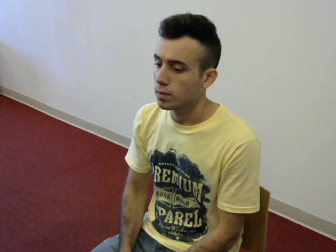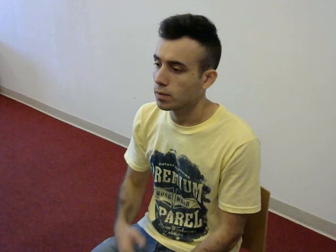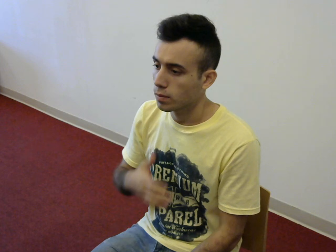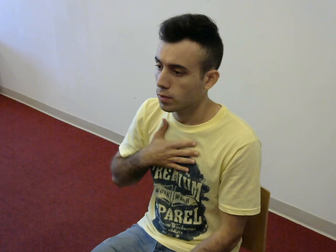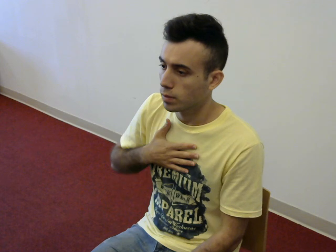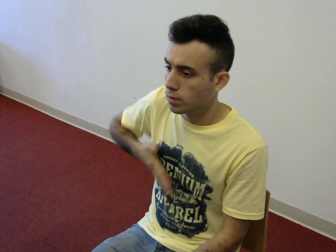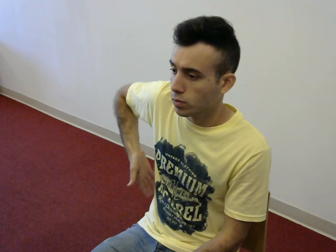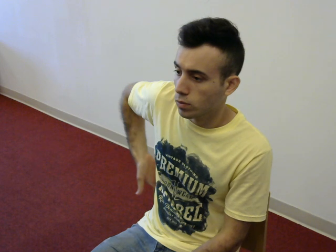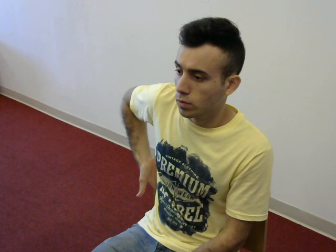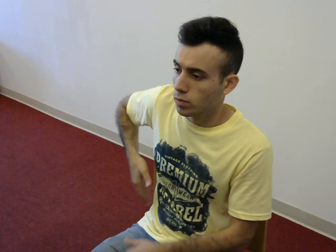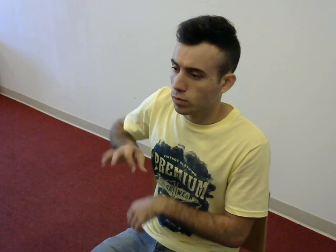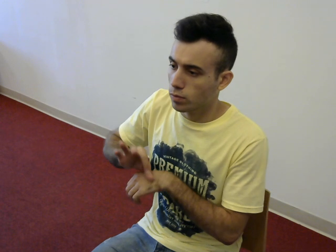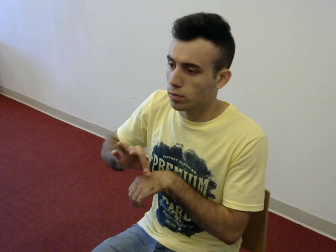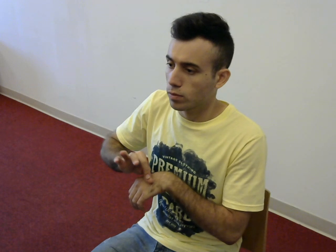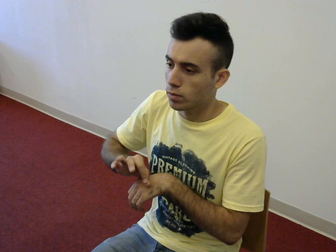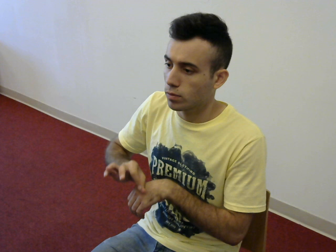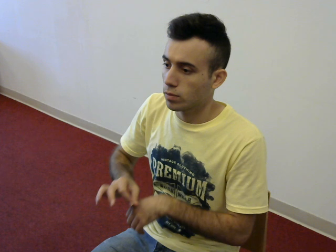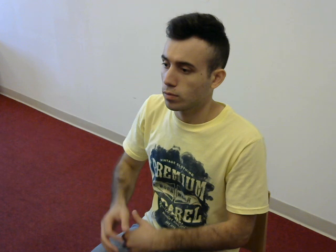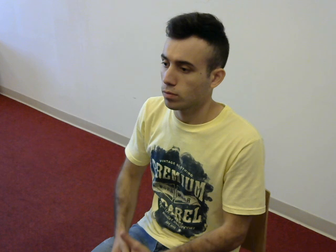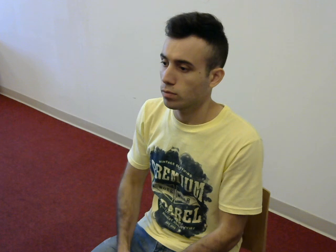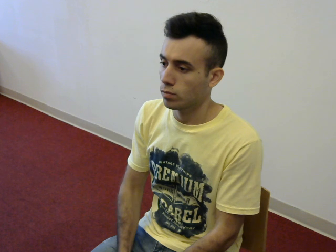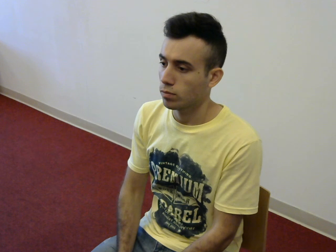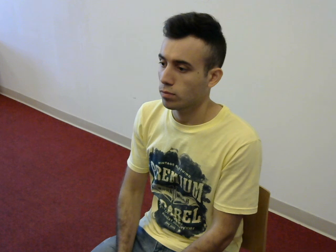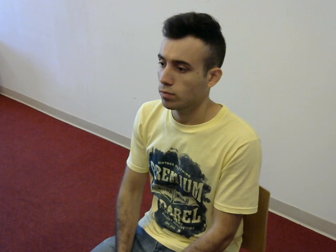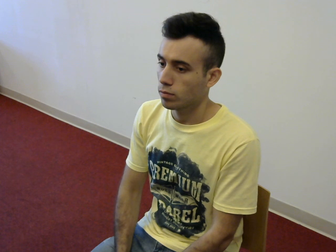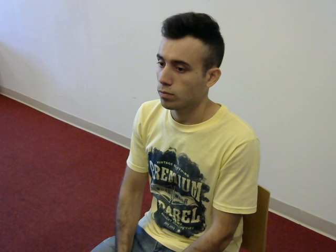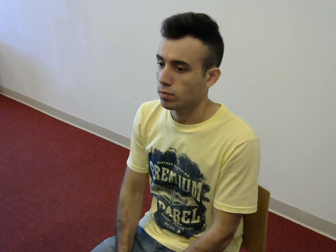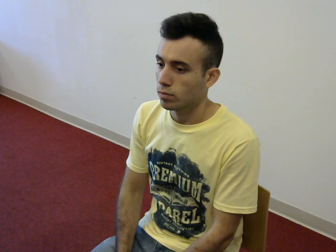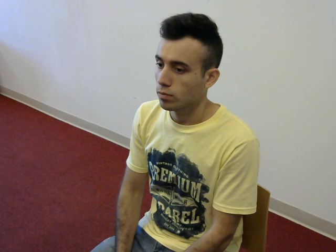Mənim belim ağrıyır